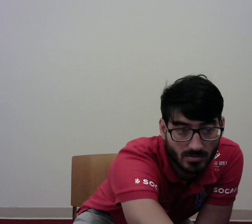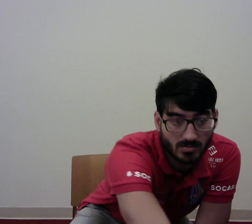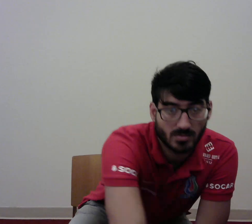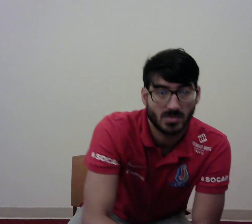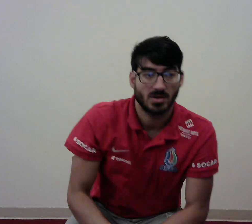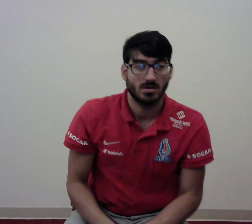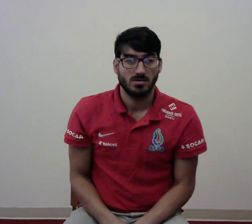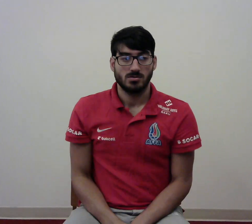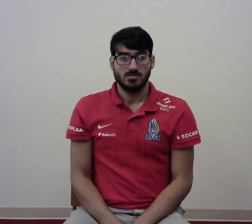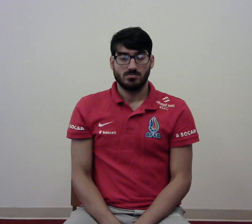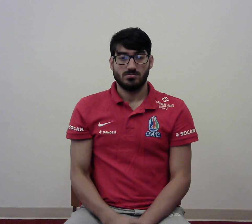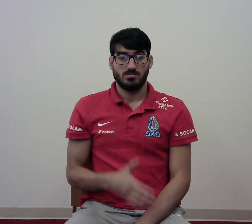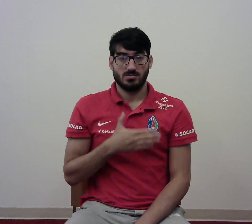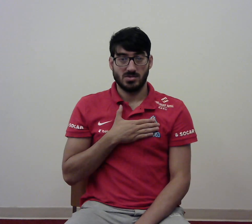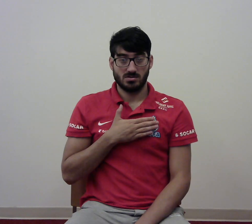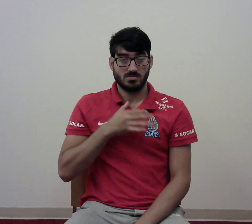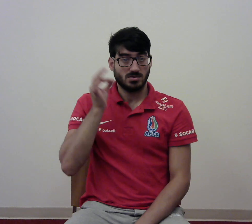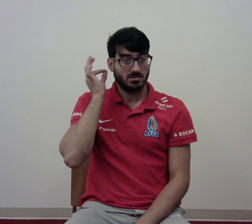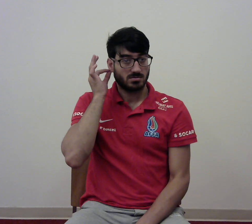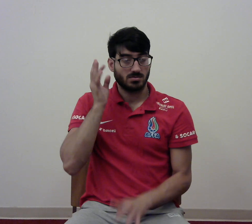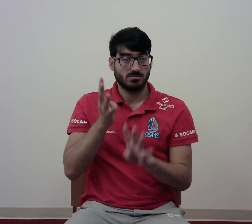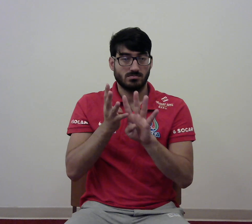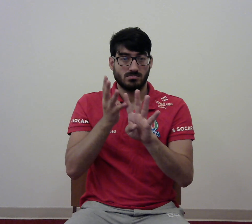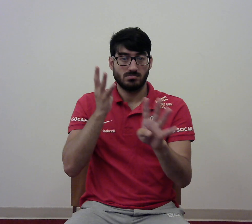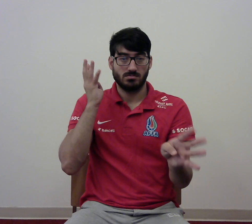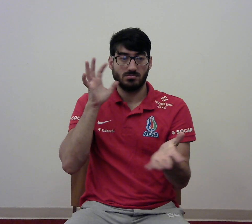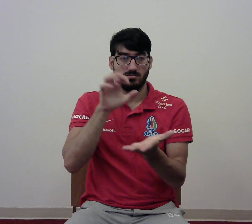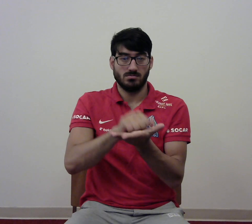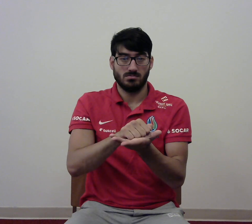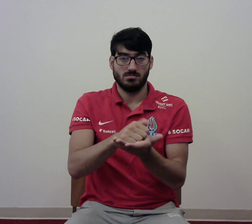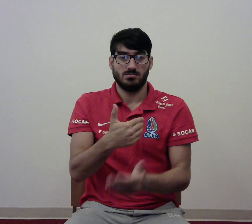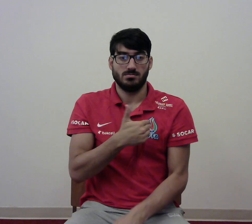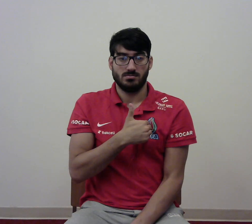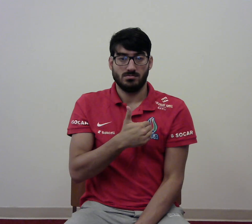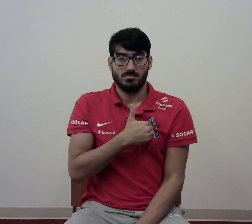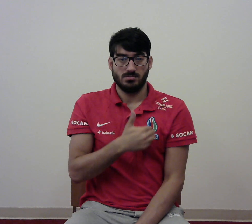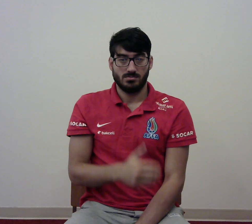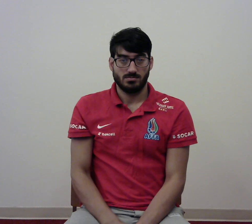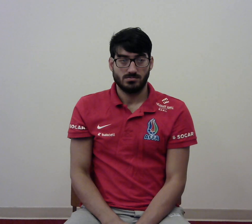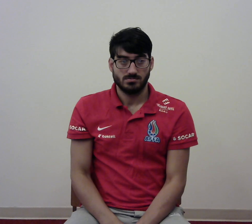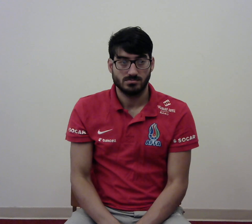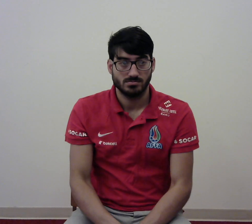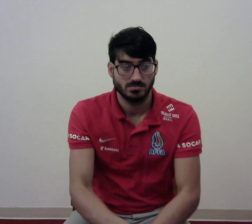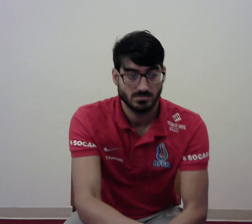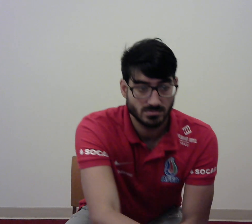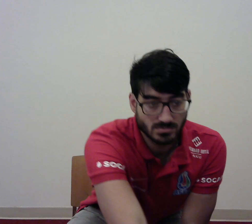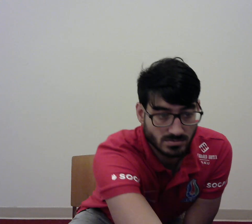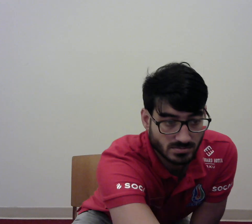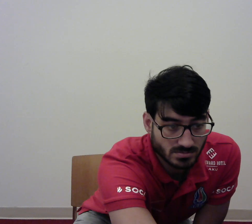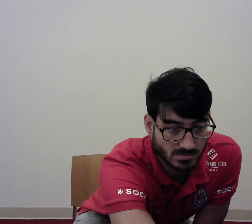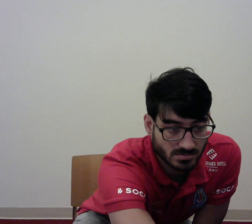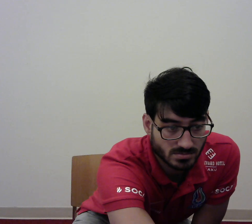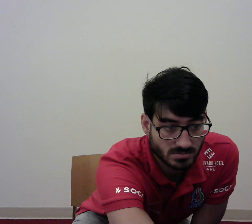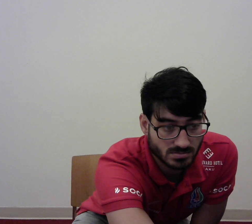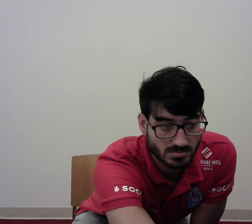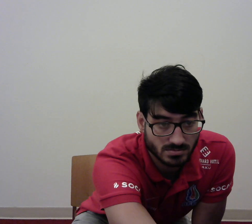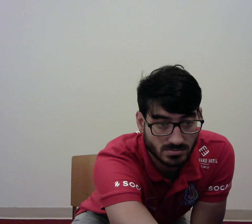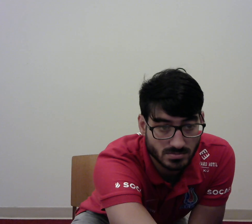Mən həkimin qəbuluna yazılmaq istəyirəm